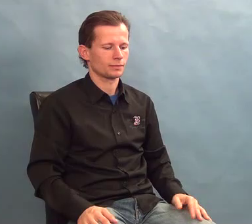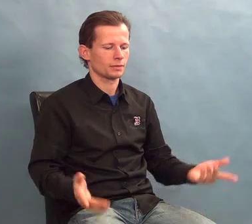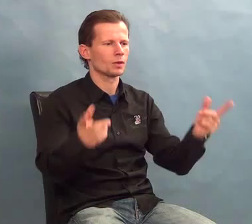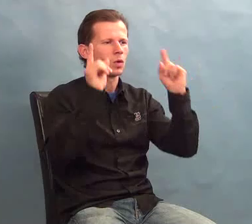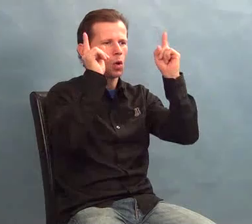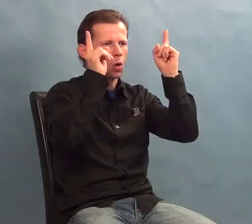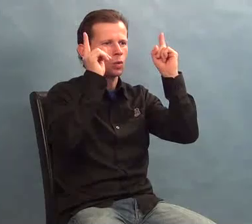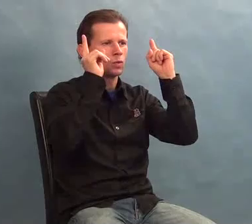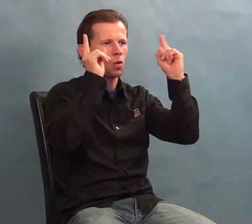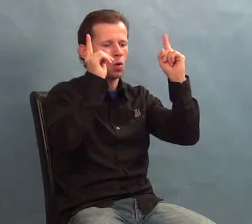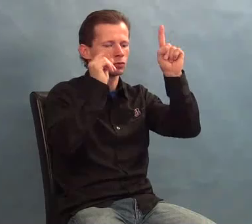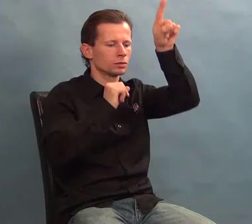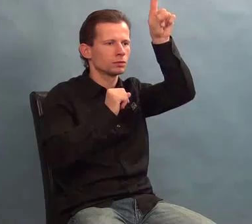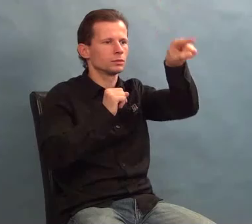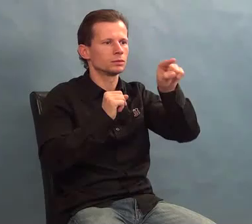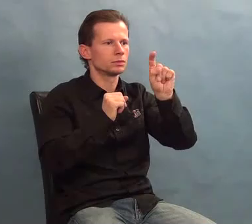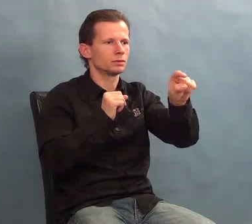Wykrzyknik znaczy, że należy uważać.